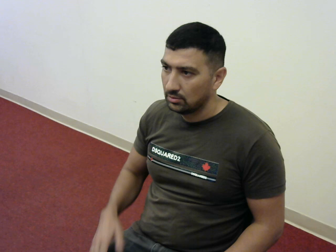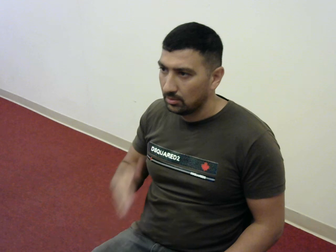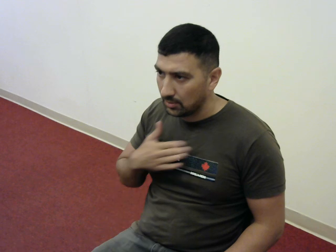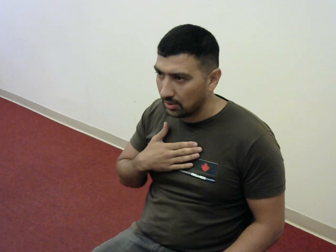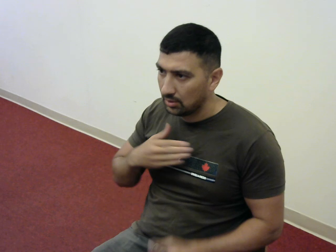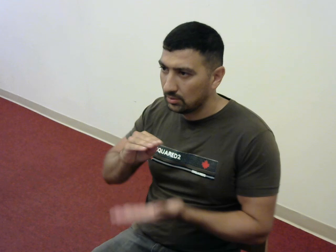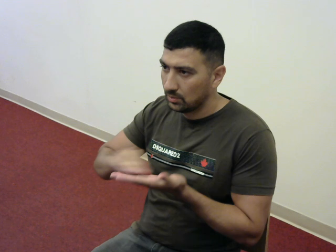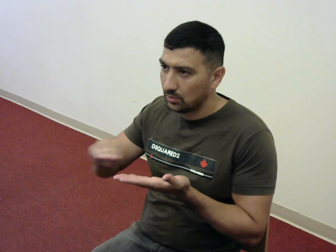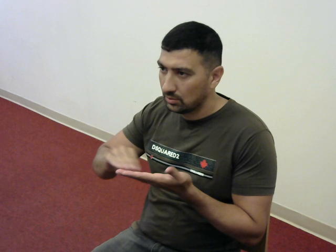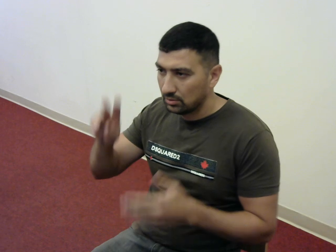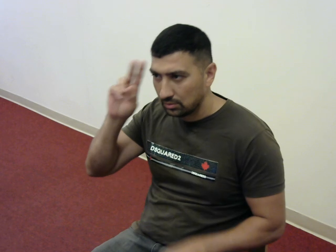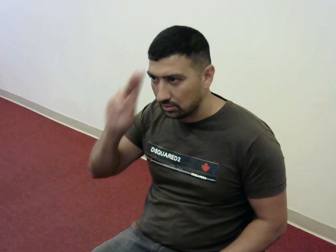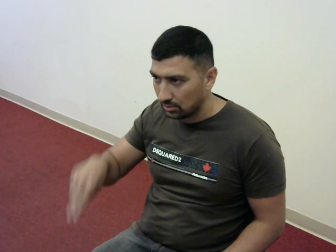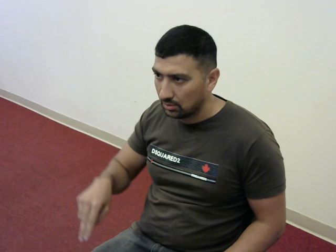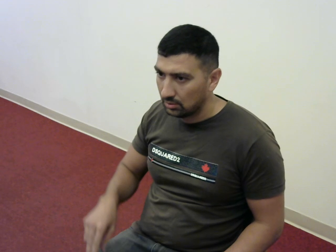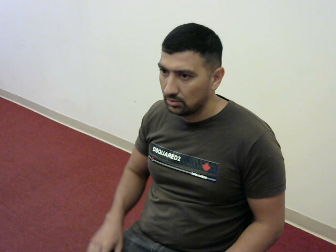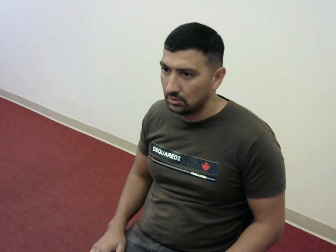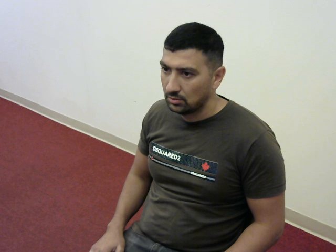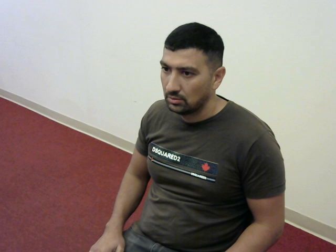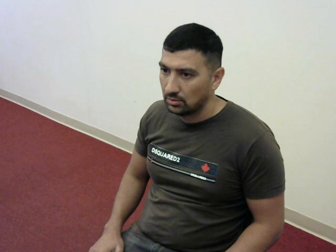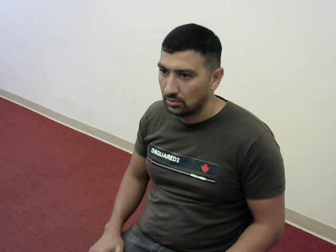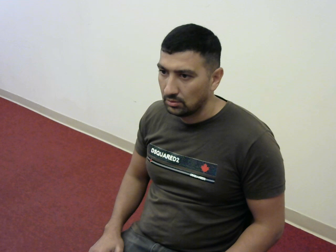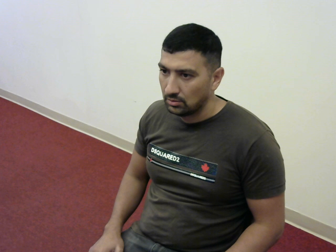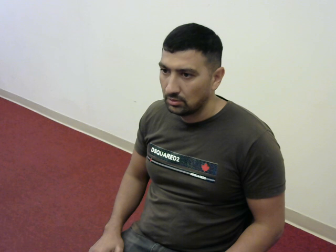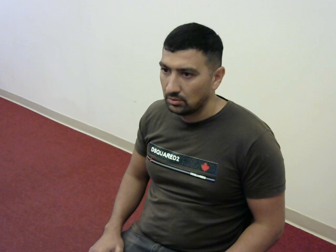Mən yaza bilmirəm